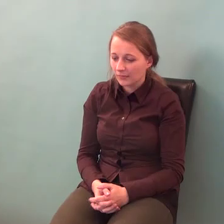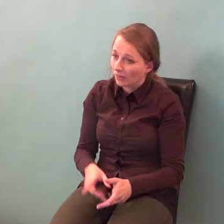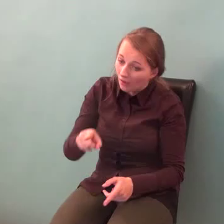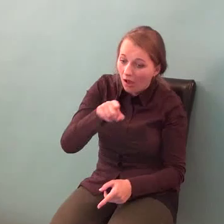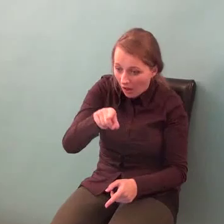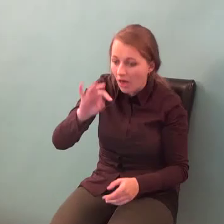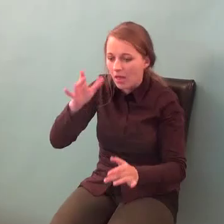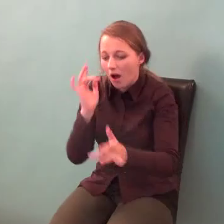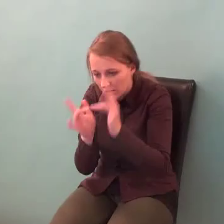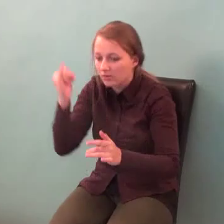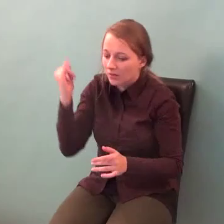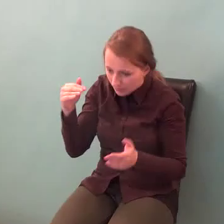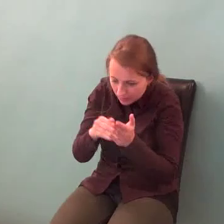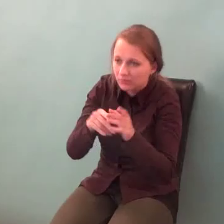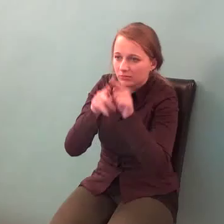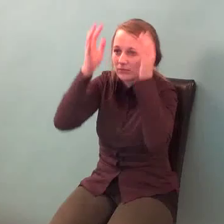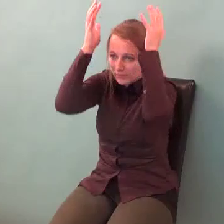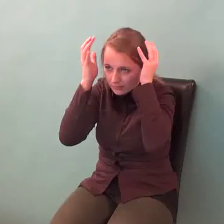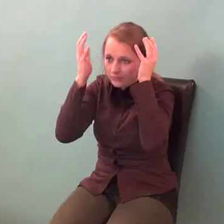Te kaski pasują na rower, dla dziecka też.